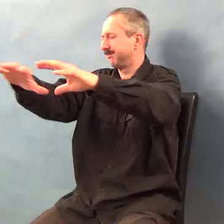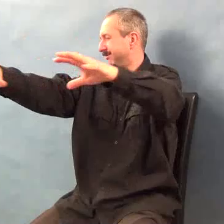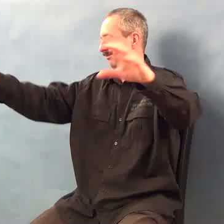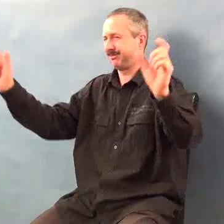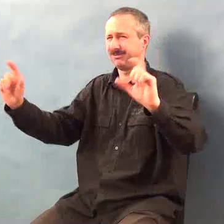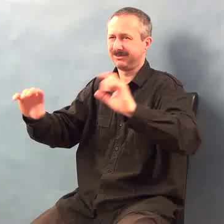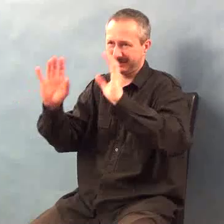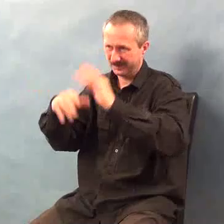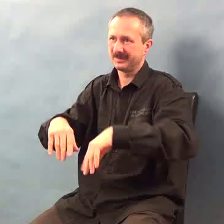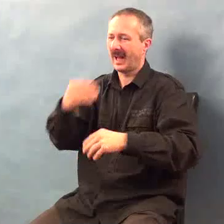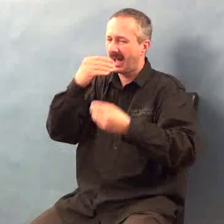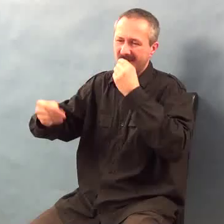Imprezują i jedzą.